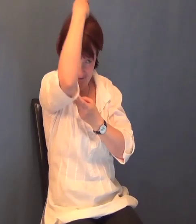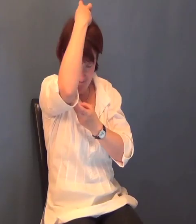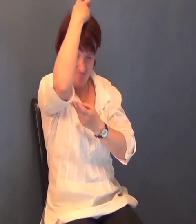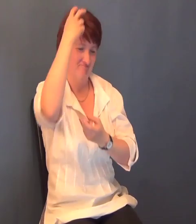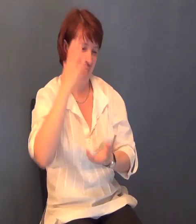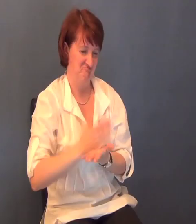I już.